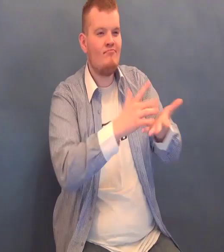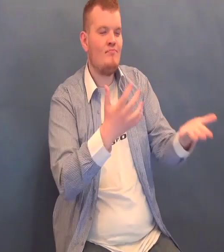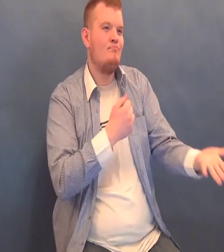Zaplanuj.